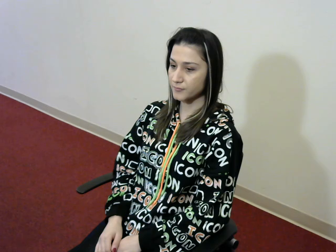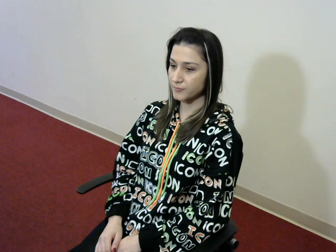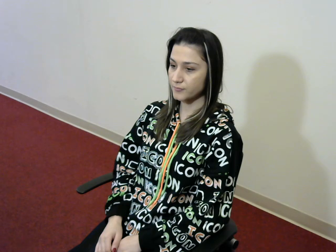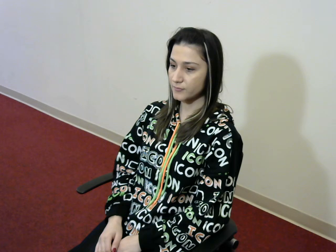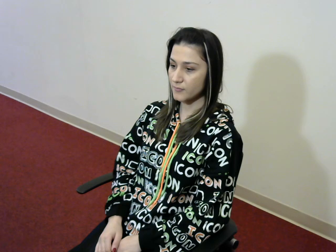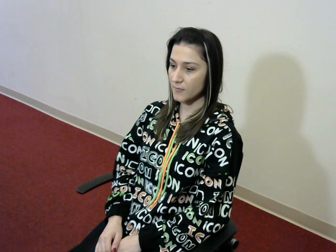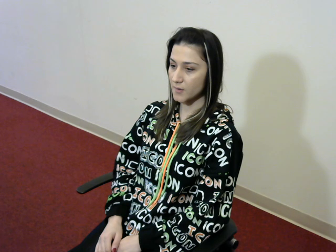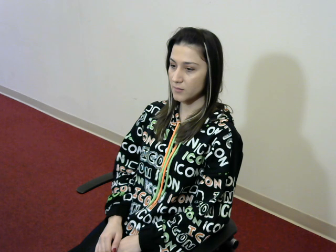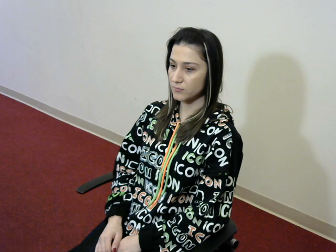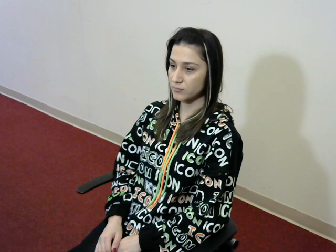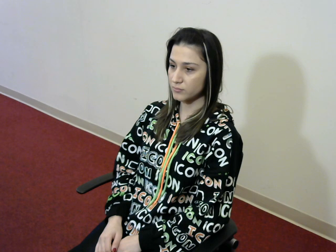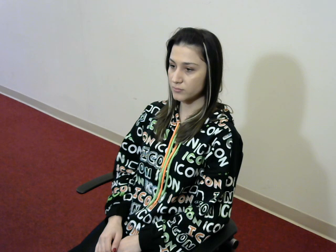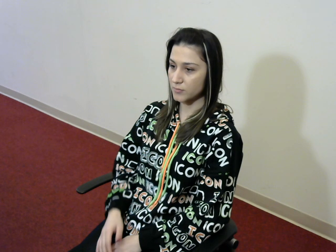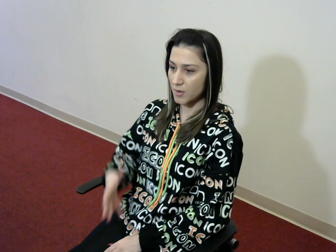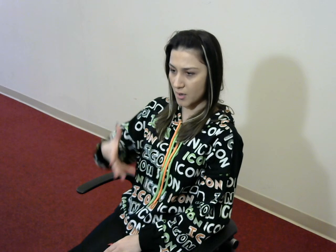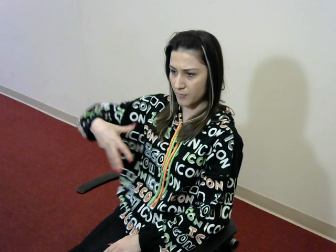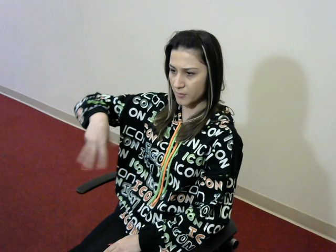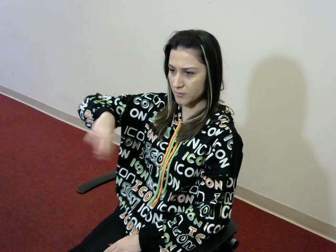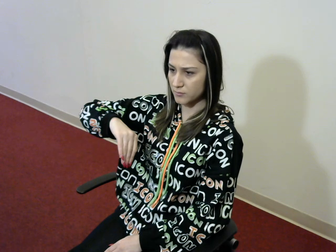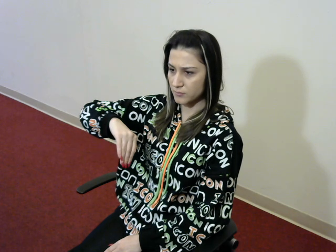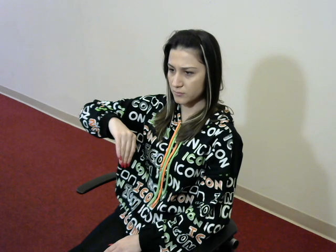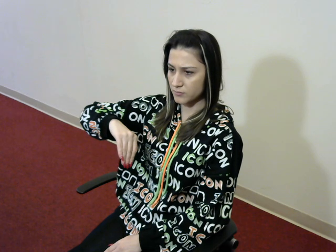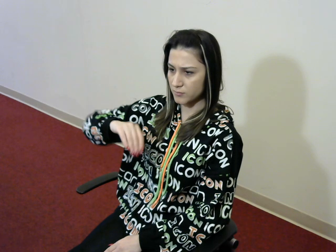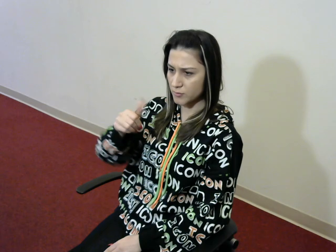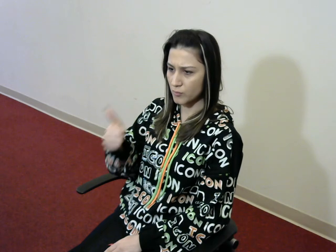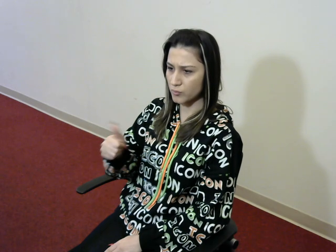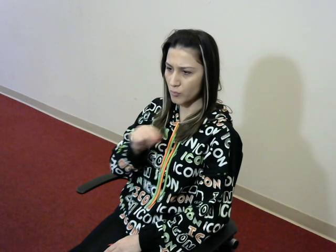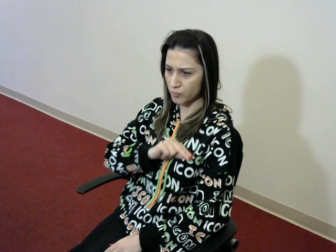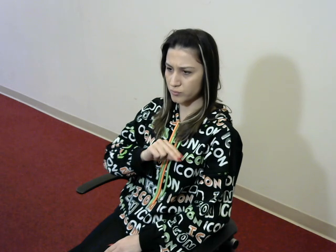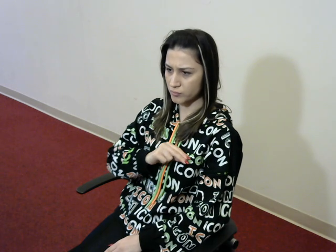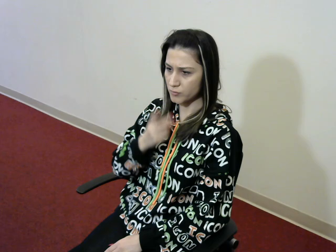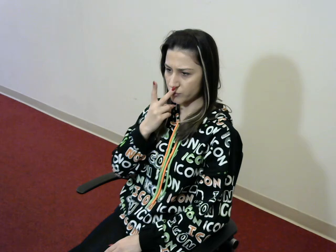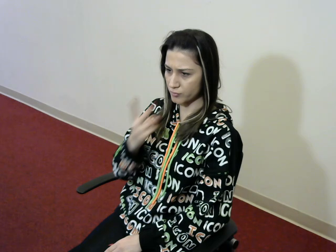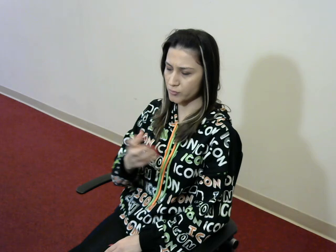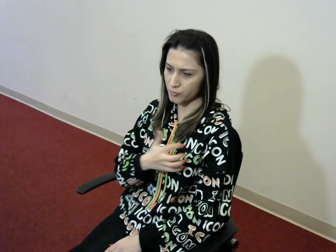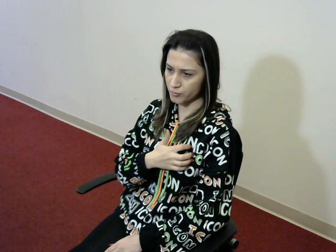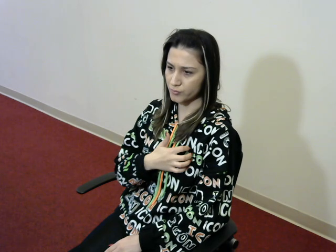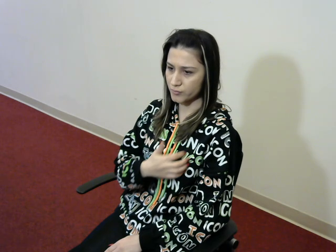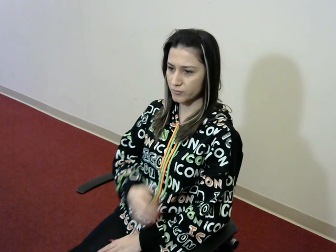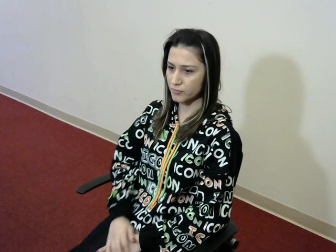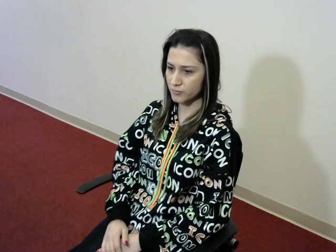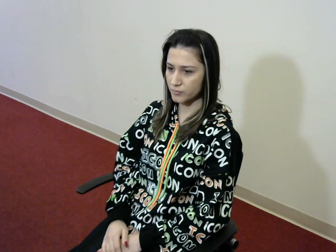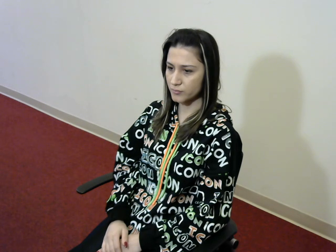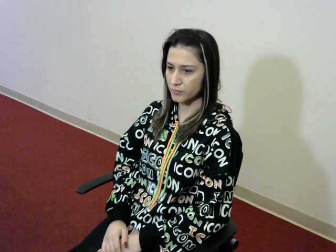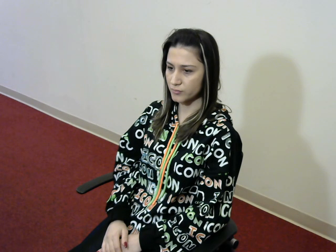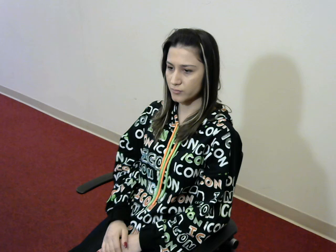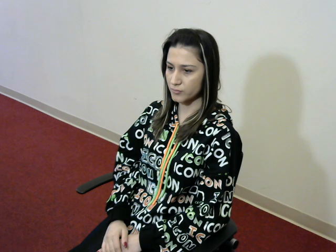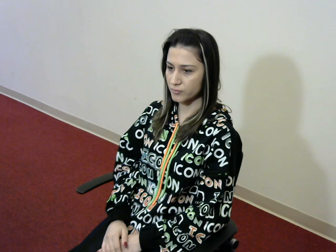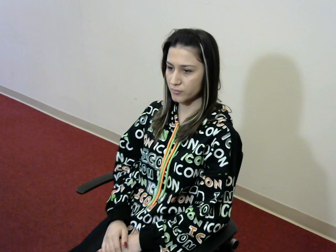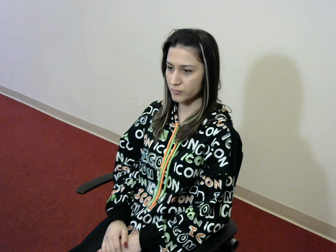Hamı yaxşı işlər görmək istəyir